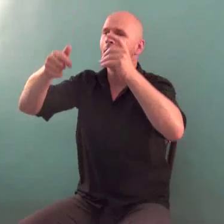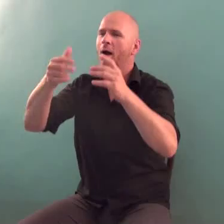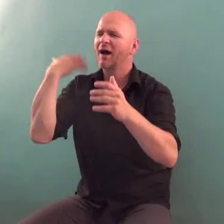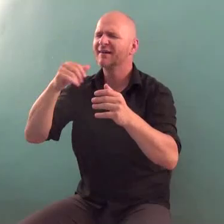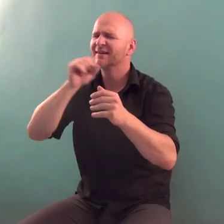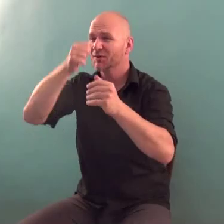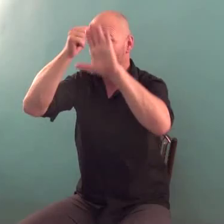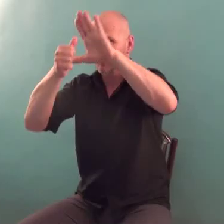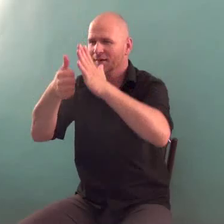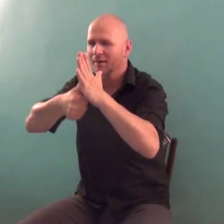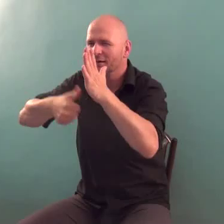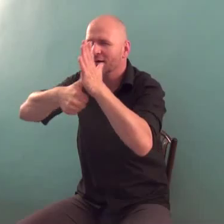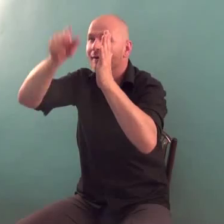Kiedyś do szyb używało się kitu.